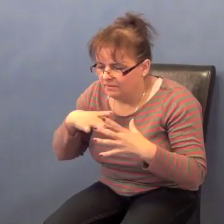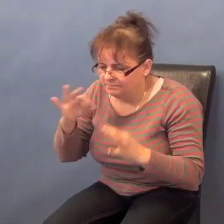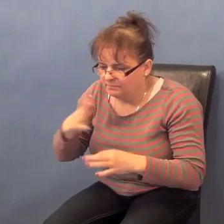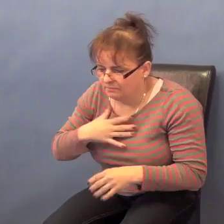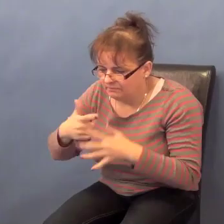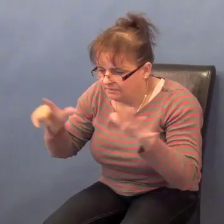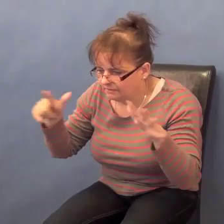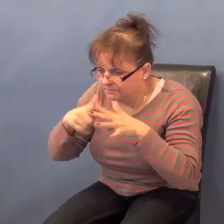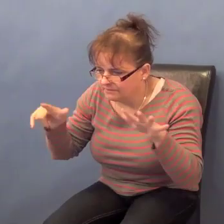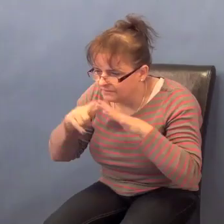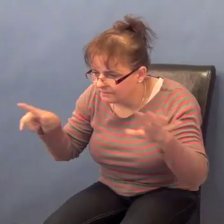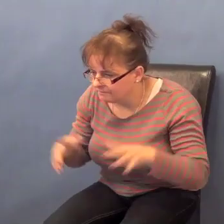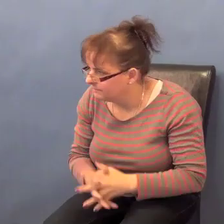Zgadza się, sobota, dwudziestego siódmego.